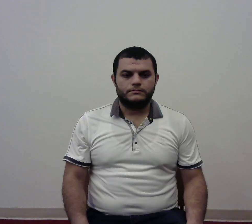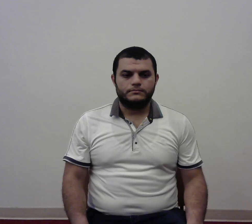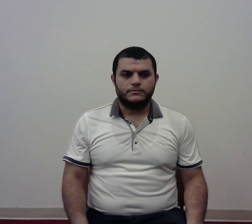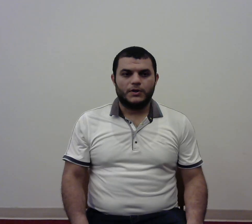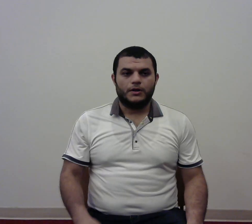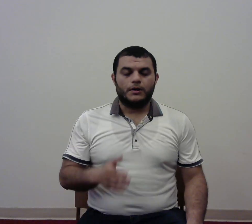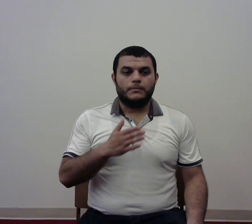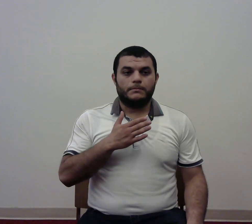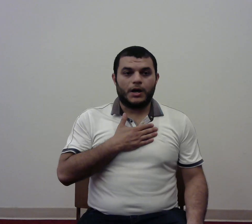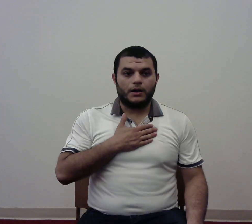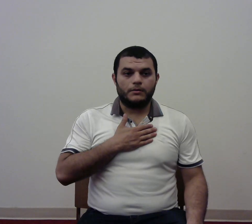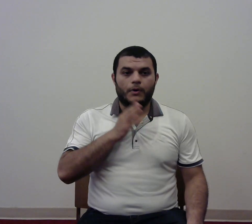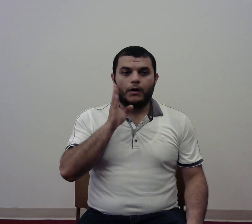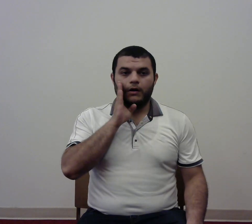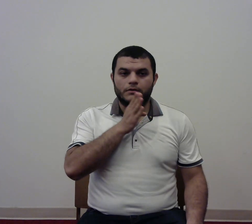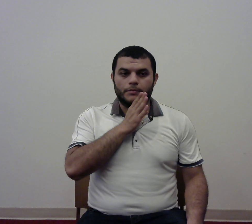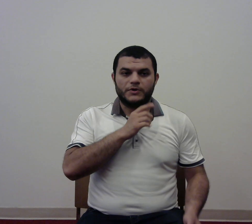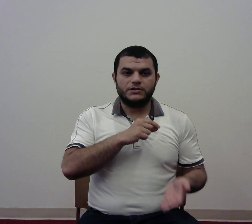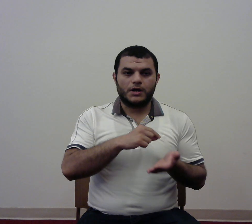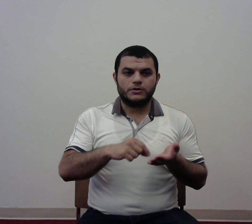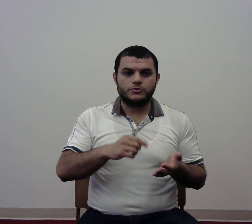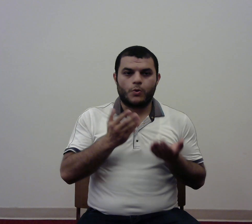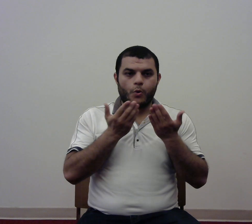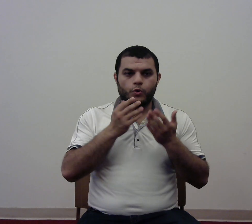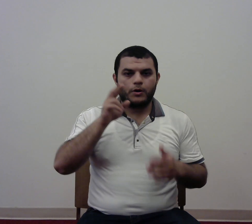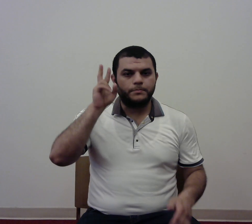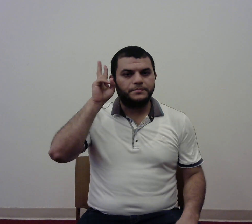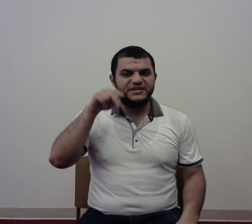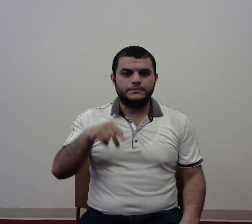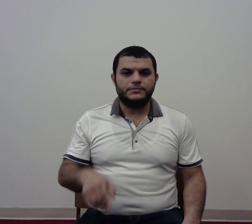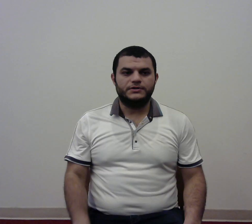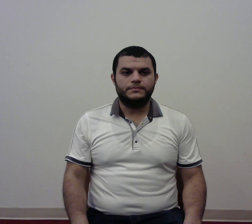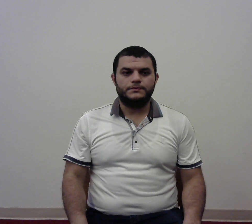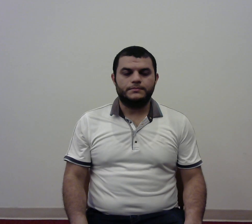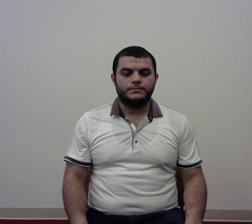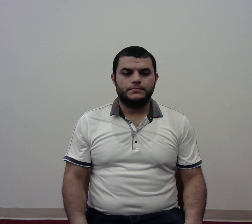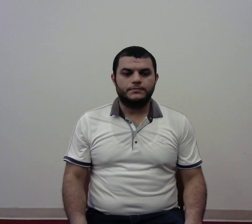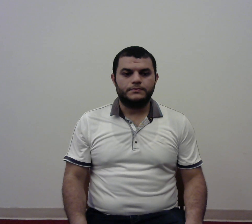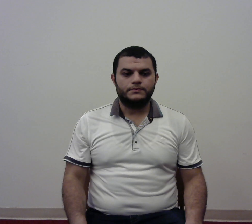Mənim anam yazıb-oxuya bilmir